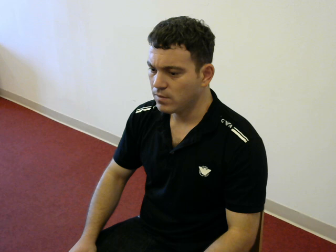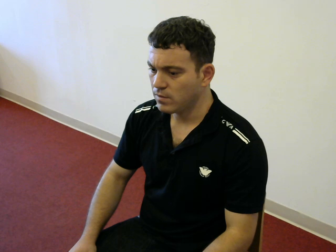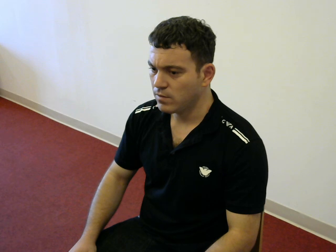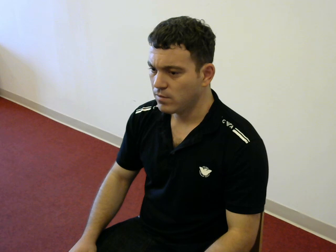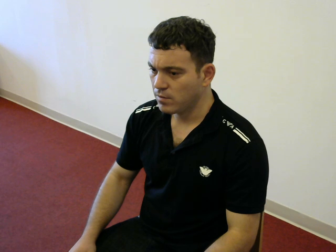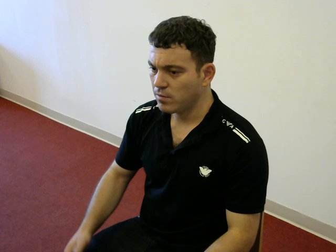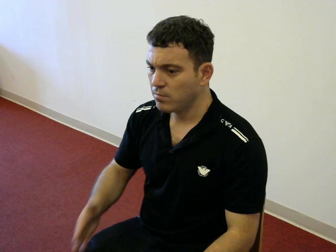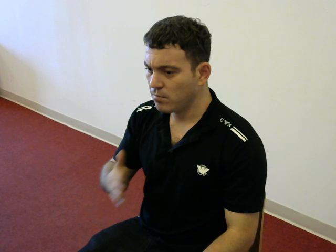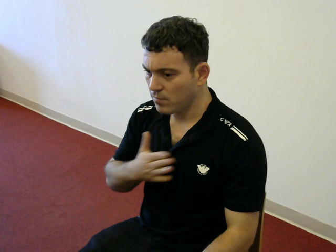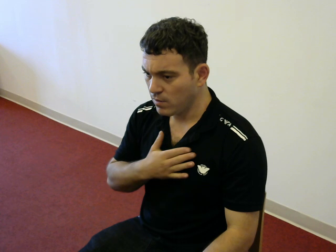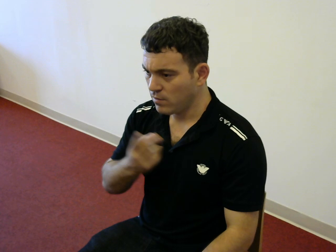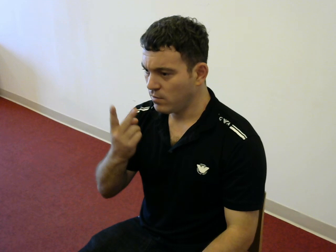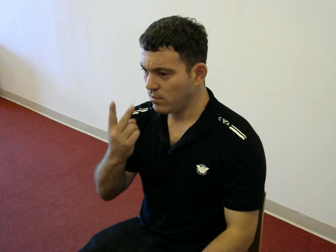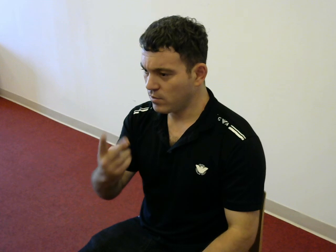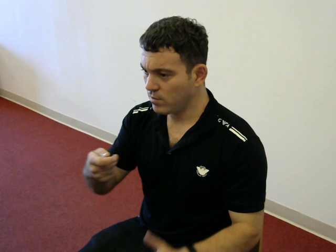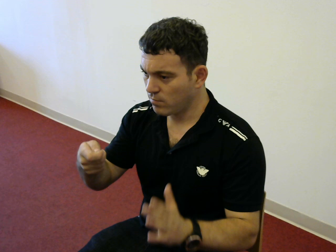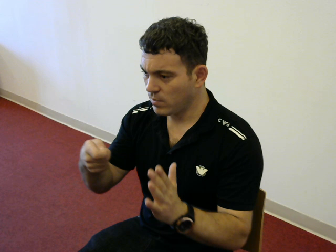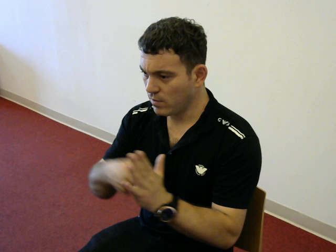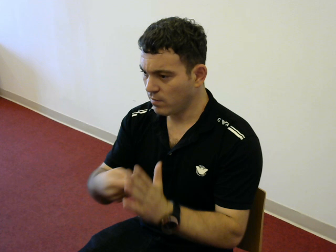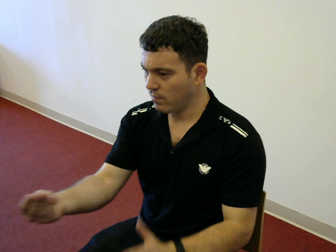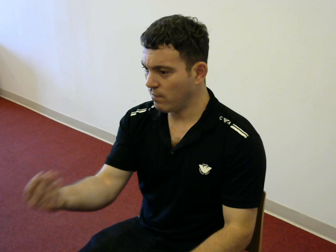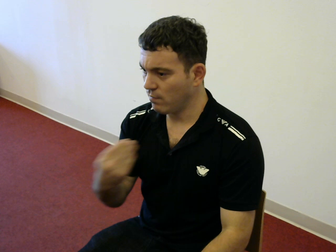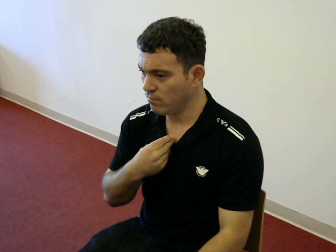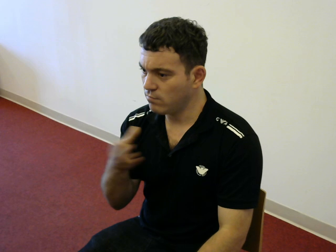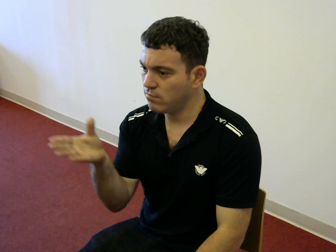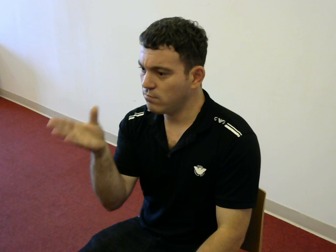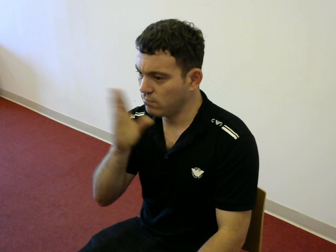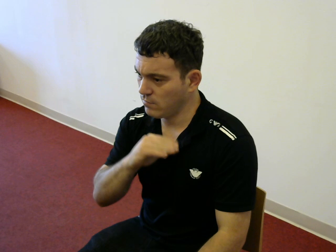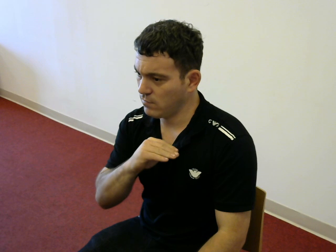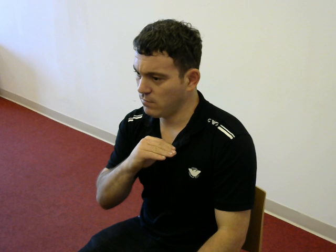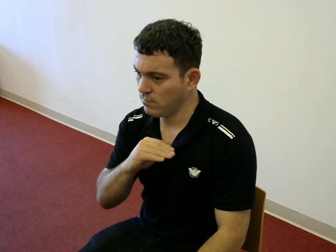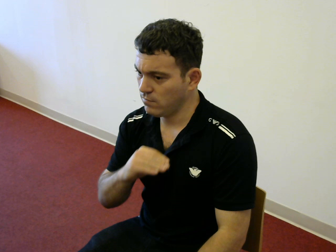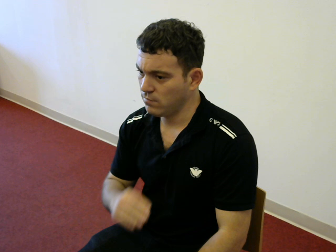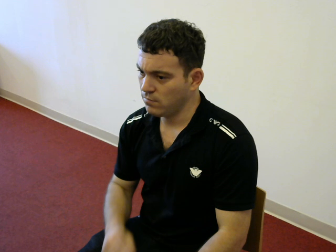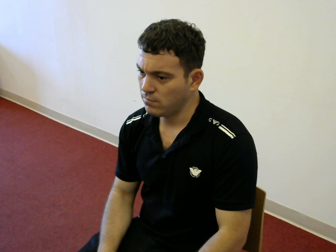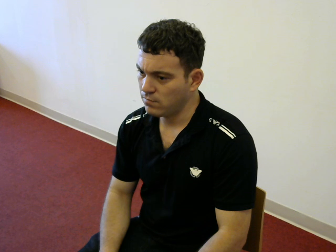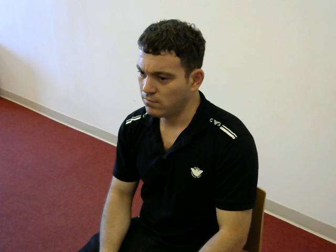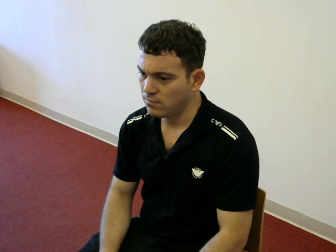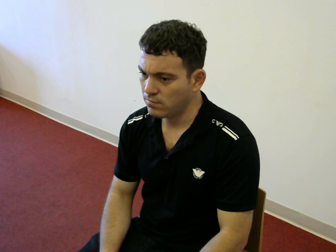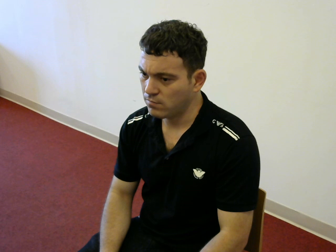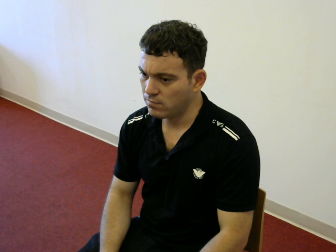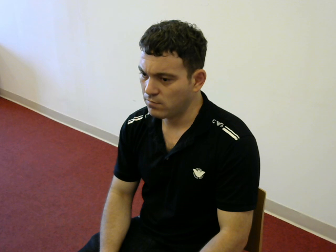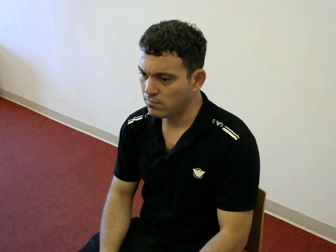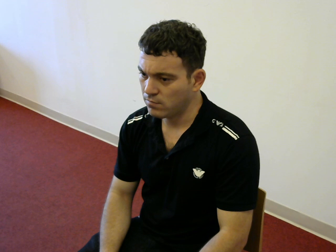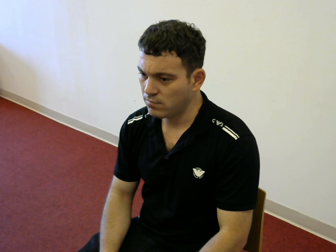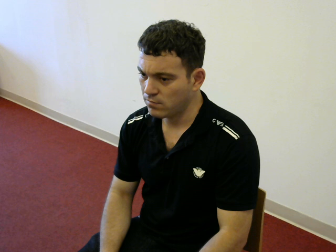Mənə 2 bilet verə bilərsinizmi?